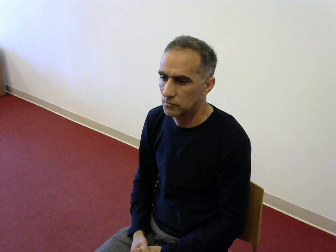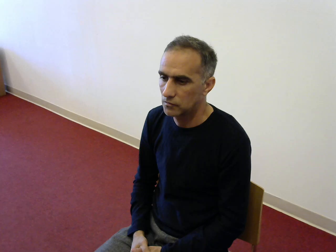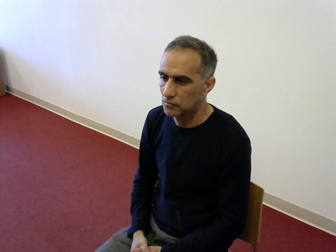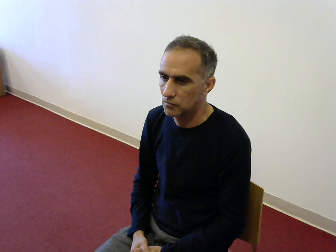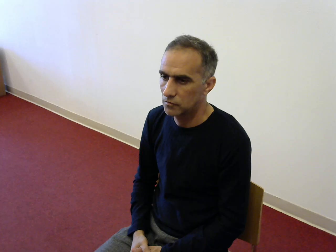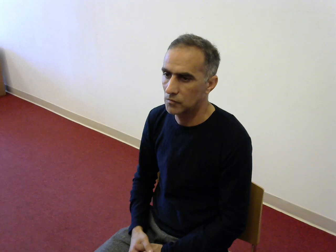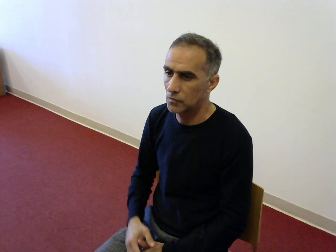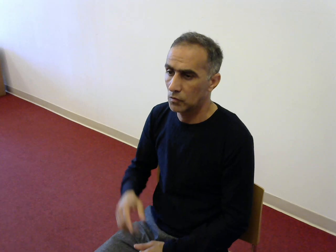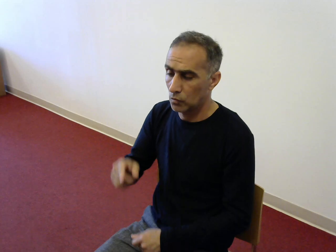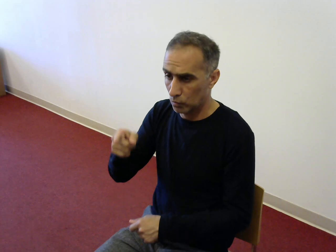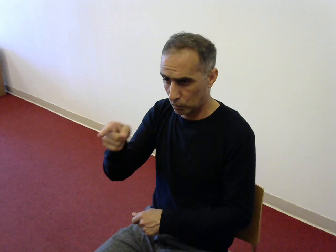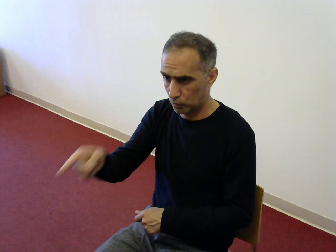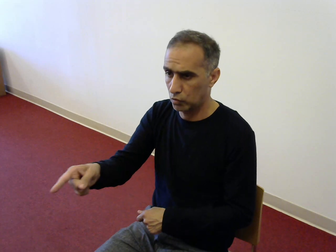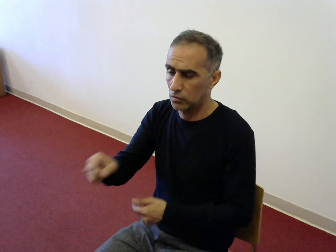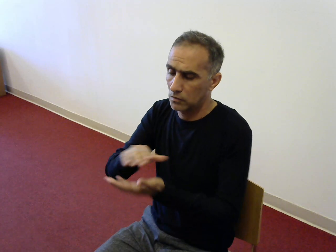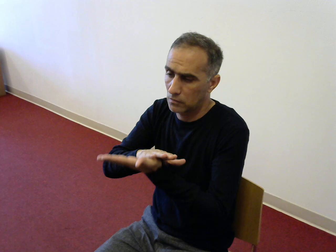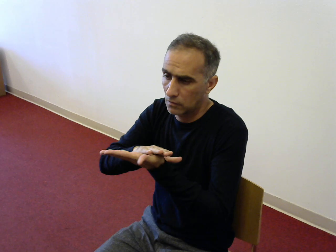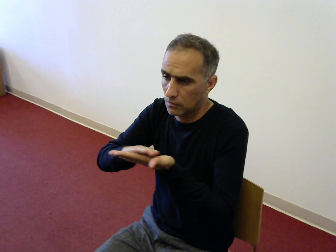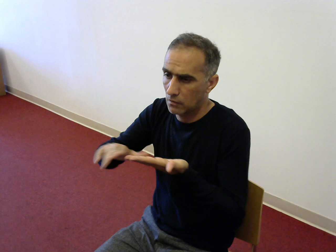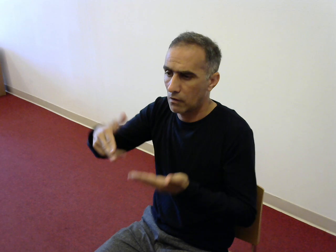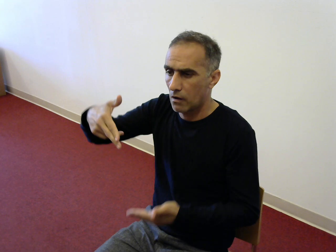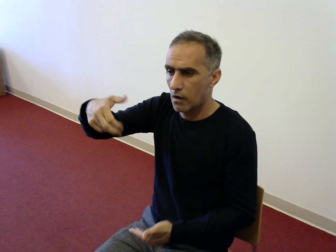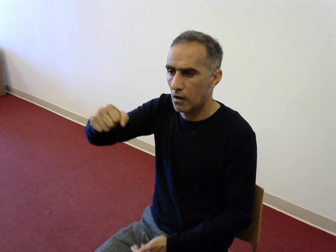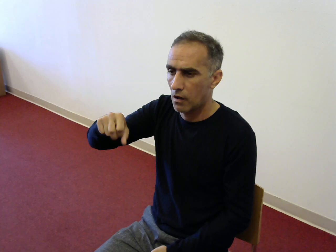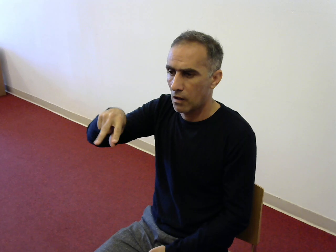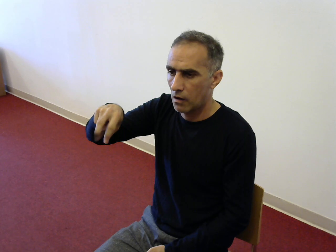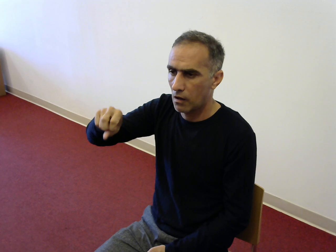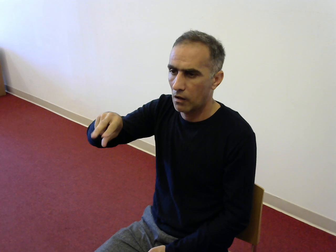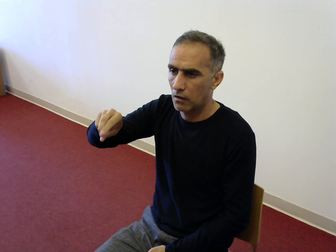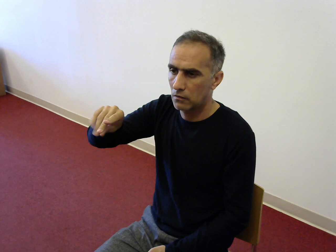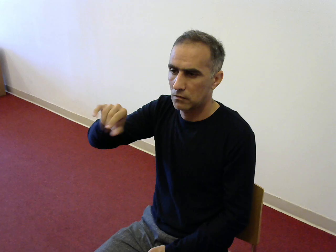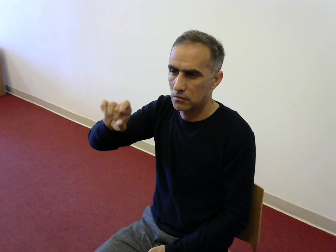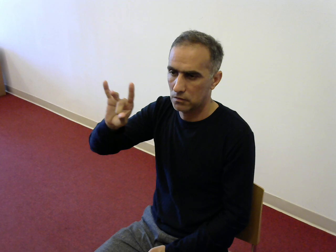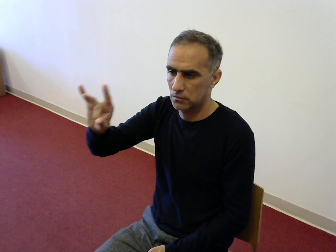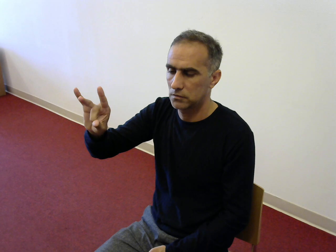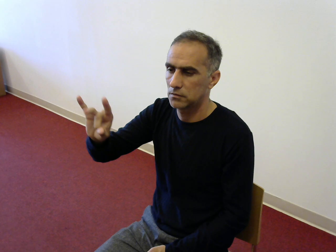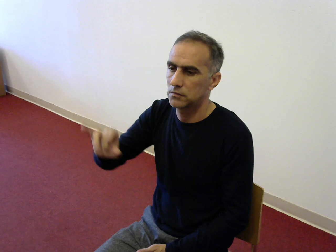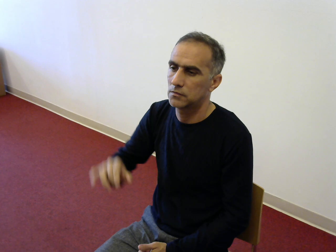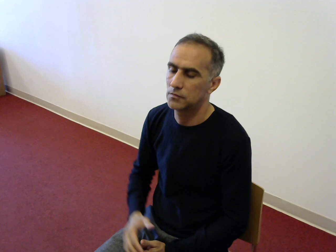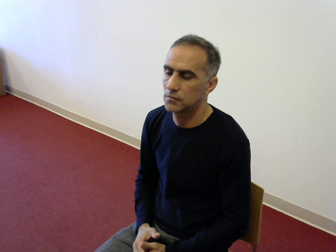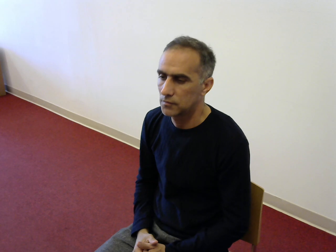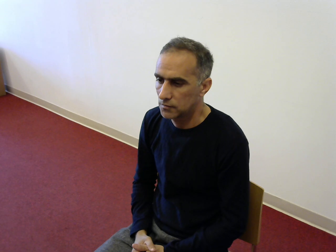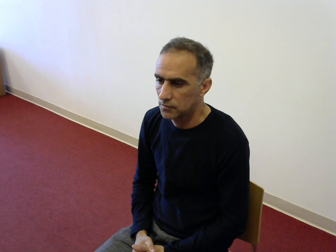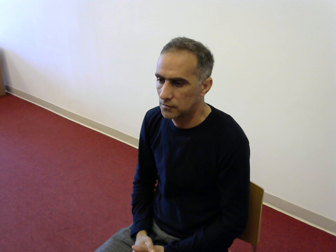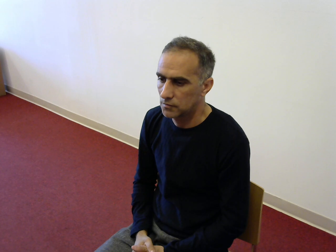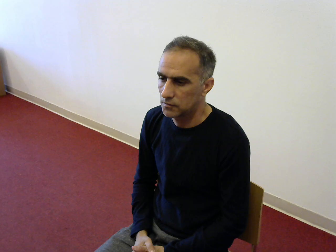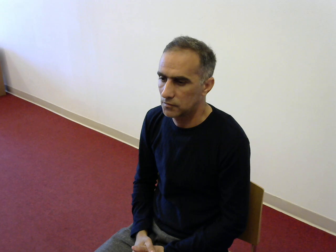Bu halaldır?